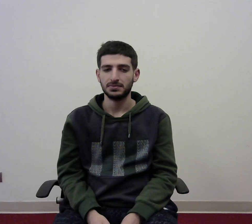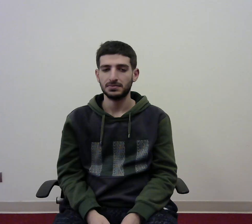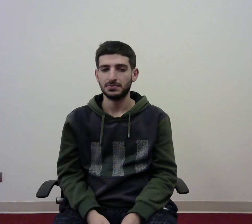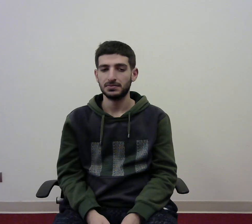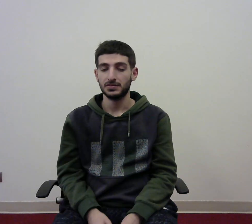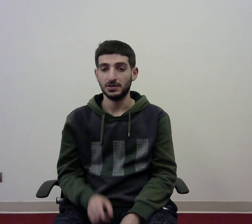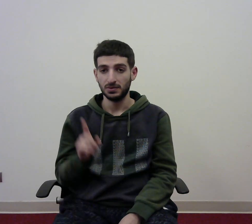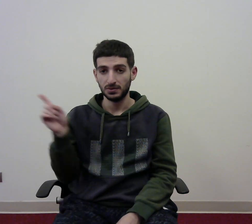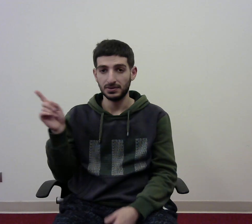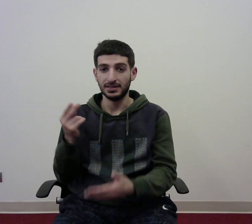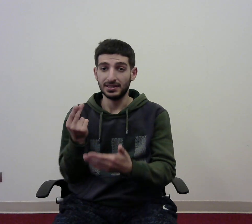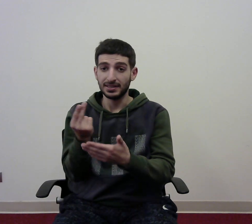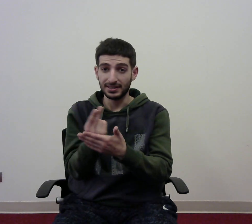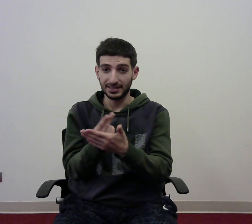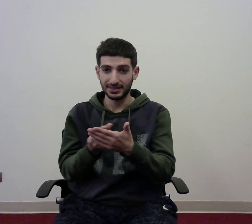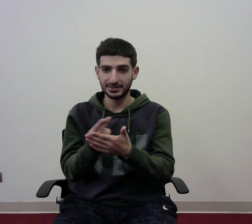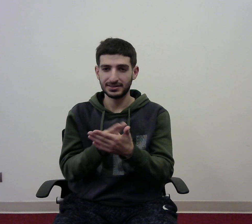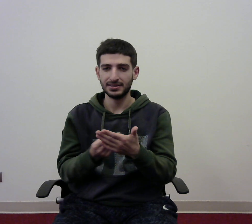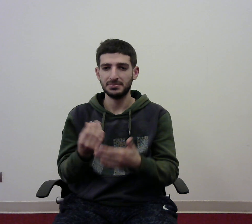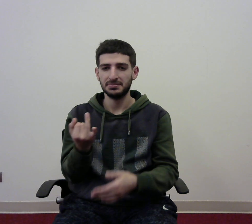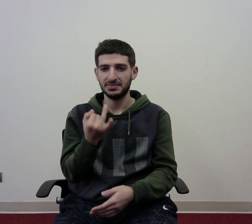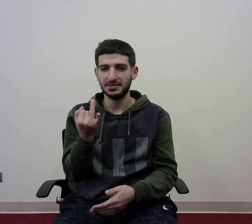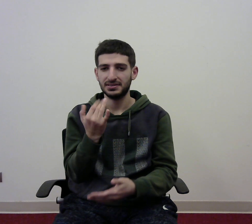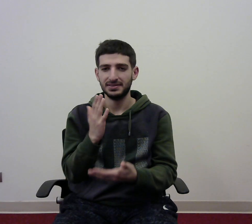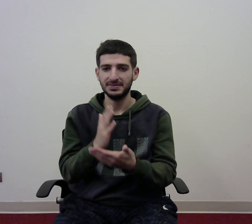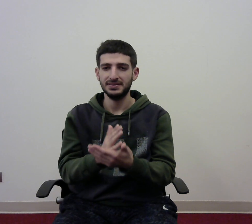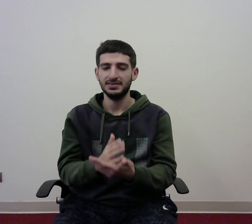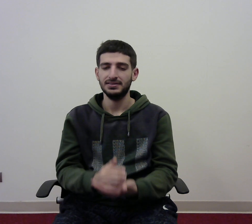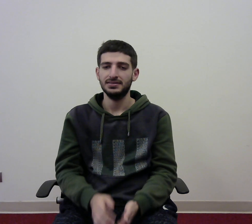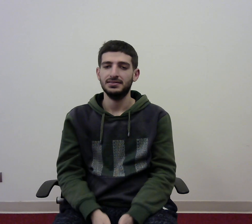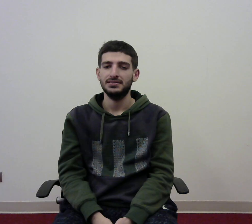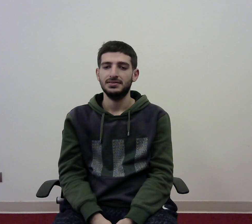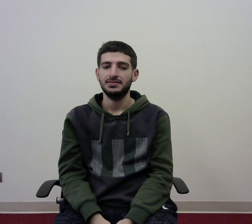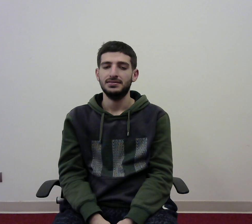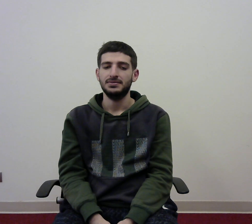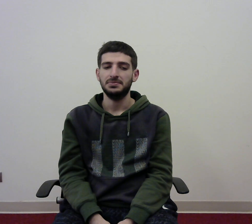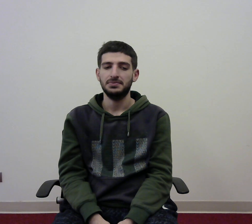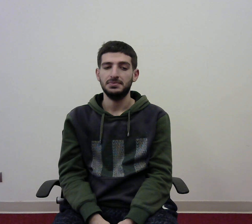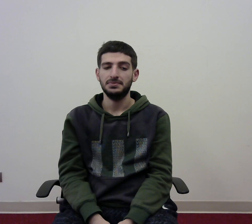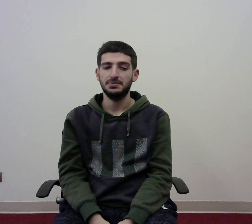Onun rəsmə marağı var